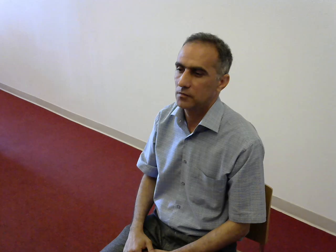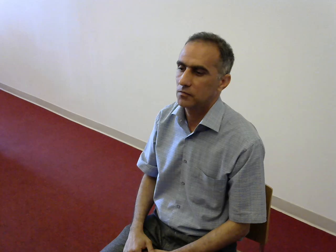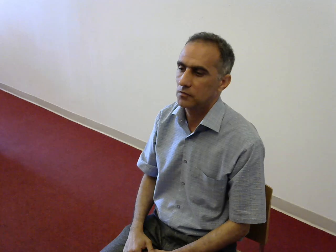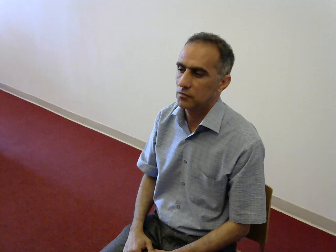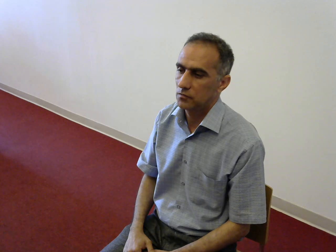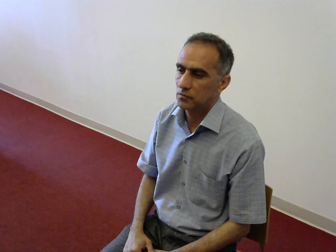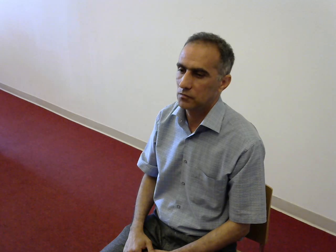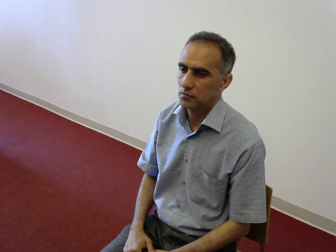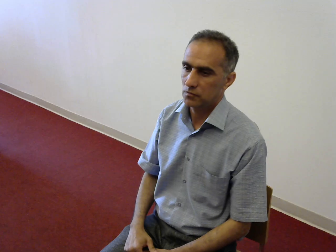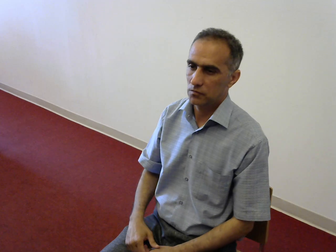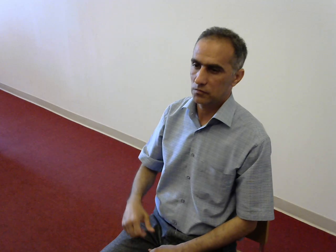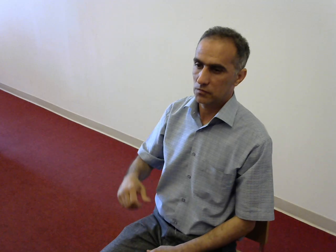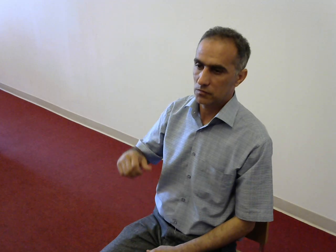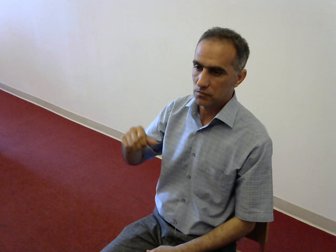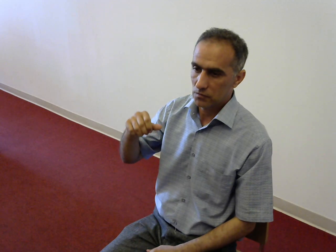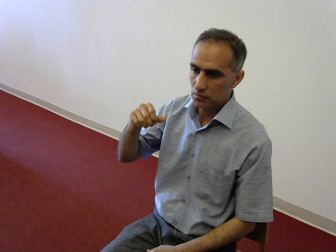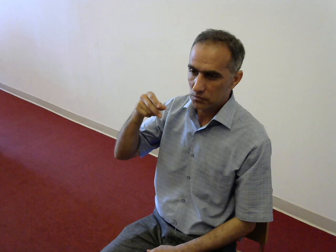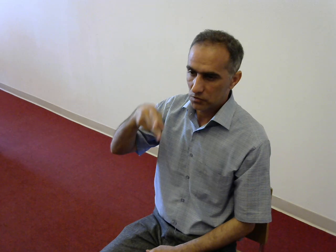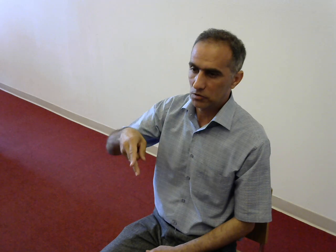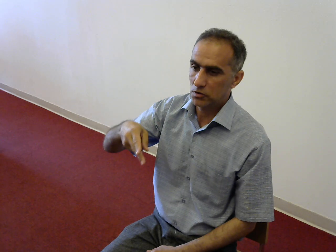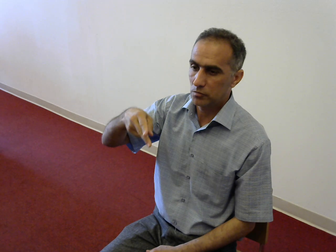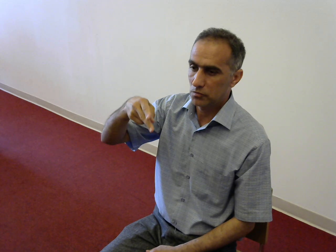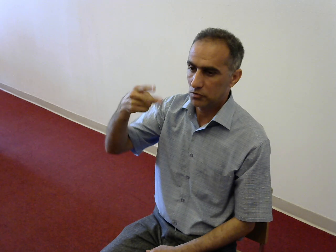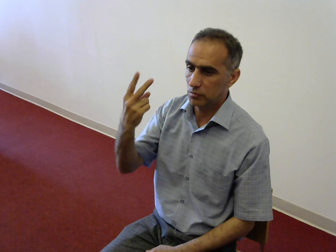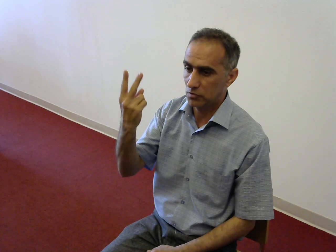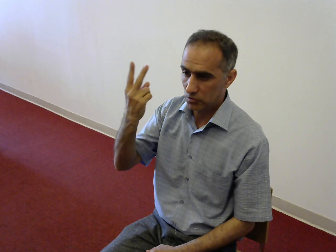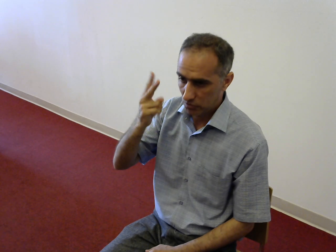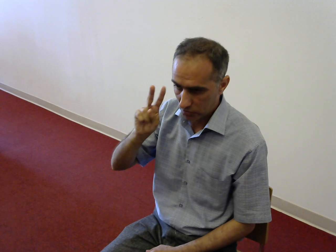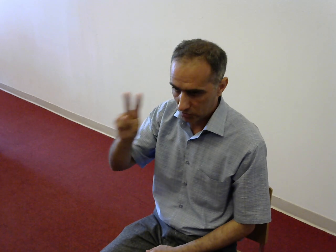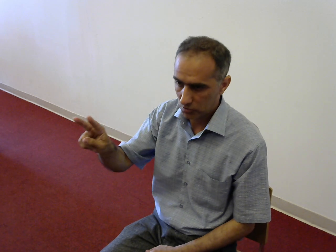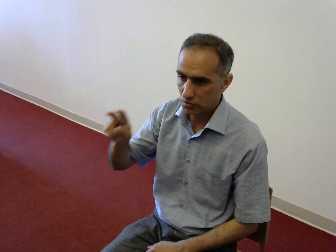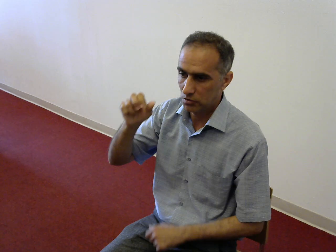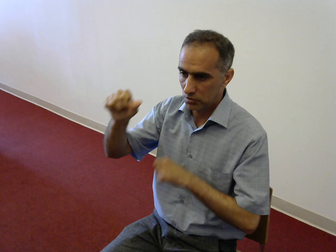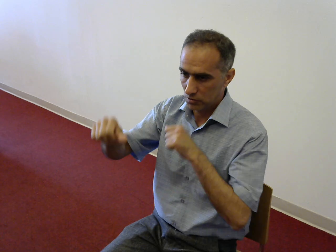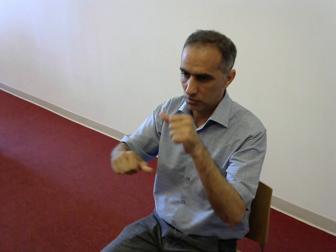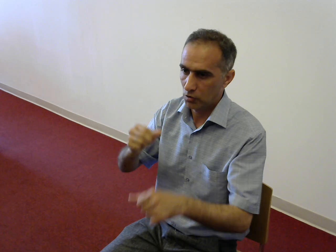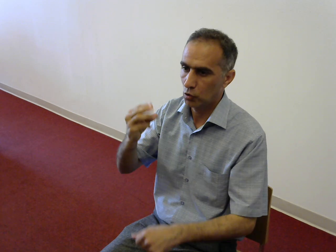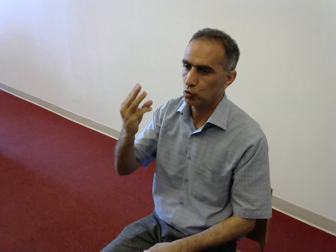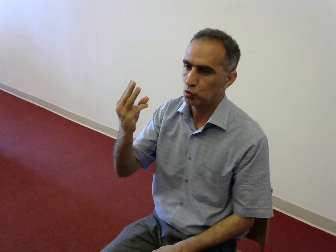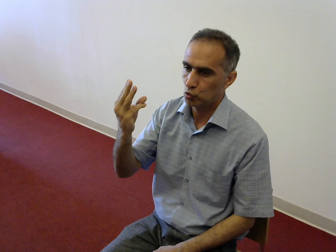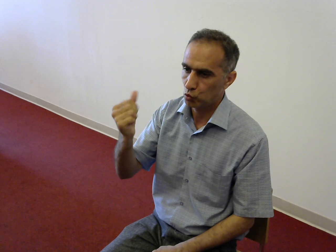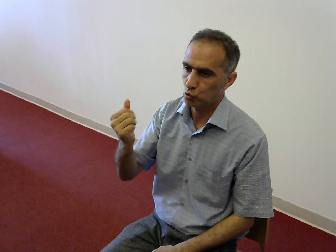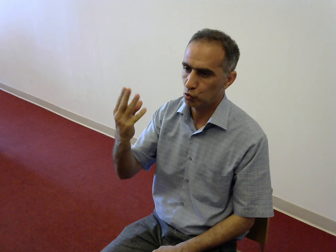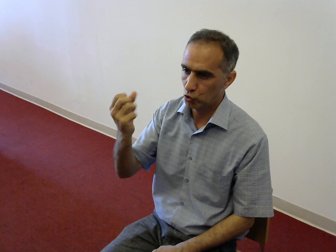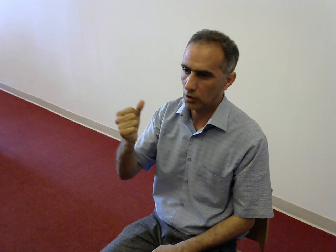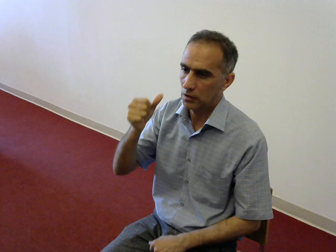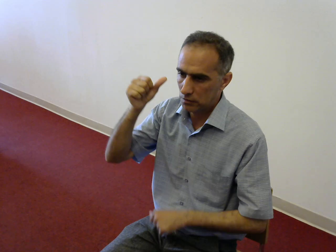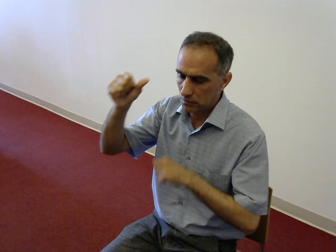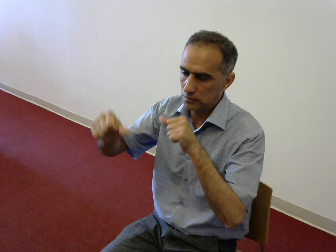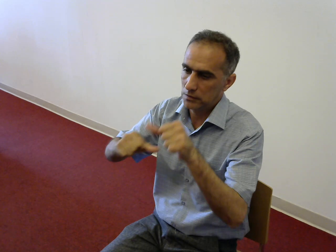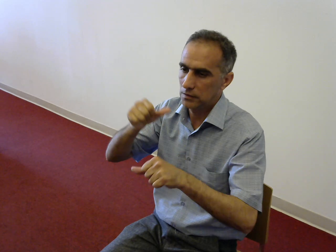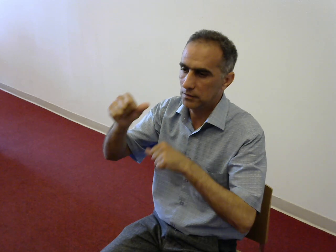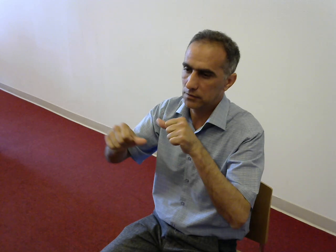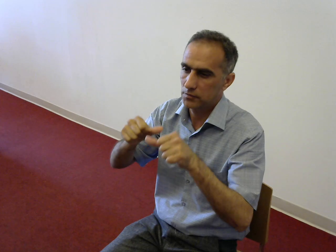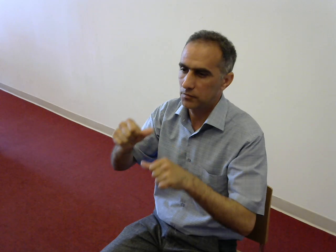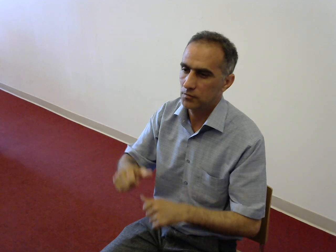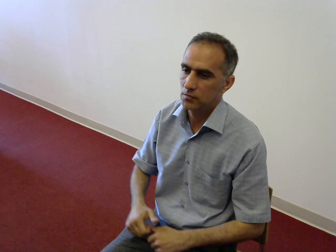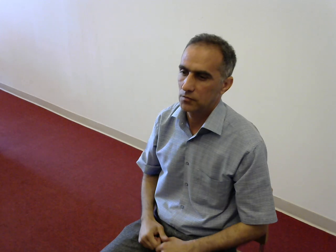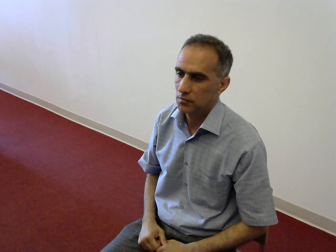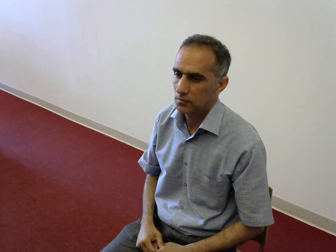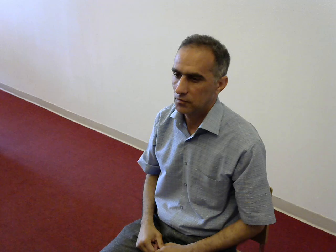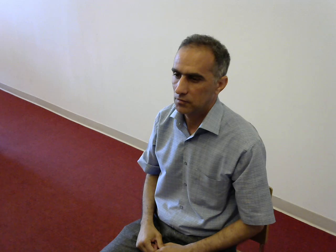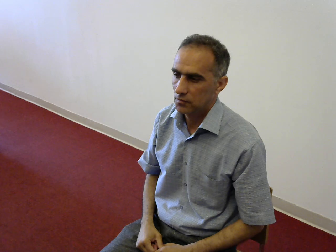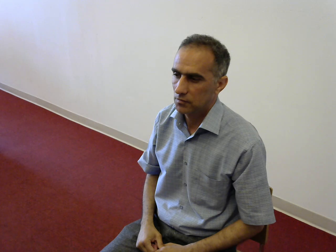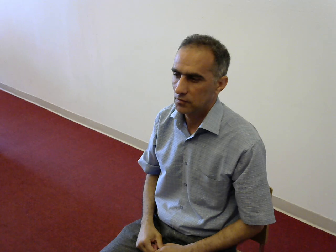2022-ci il Şuşa ilidir